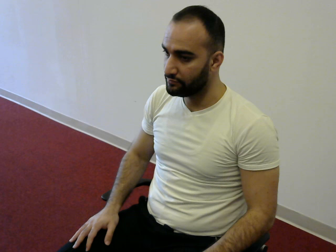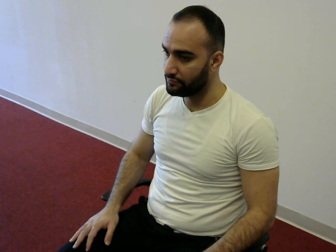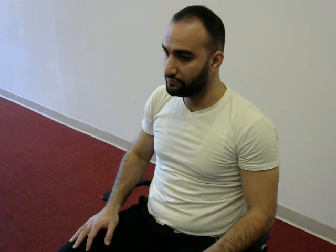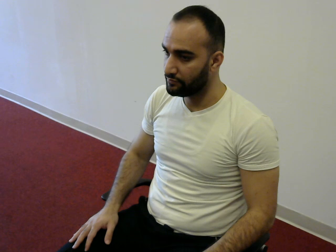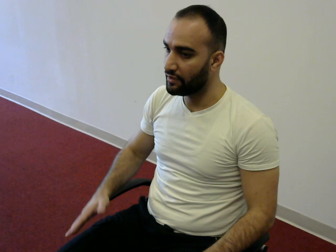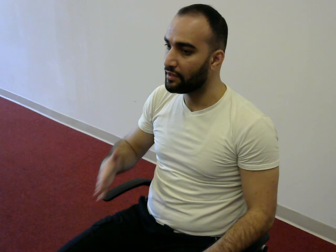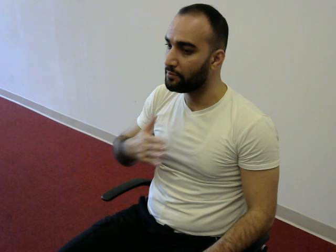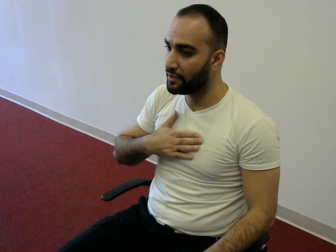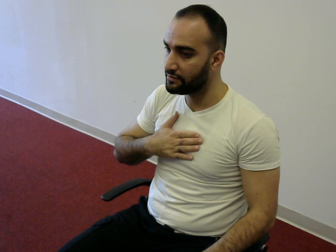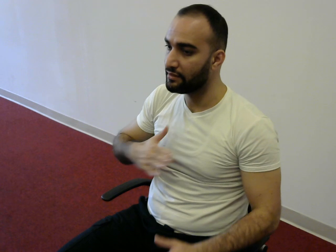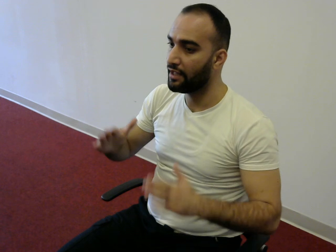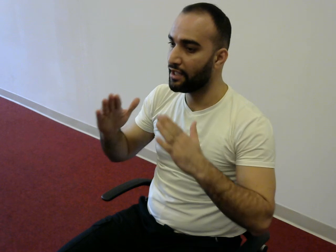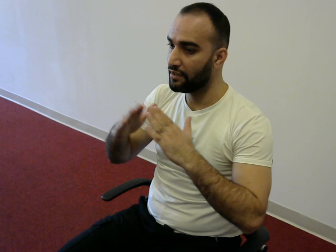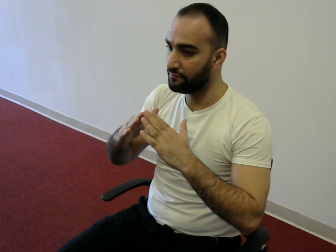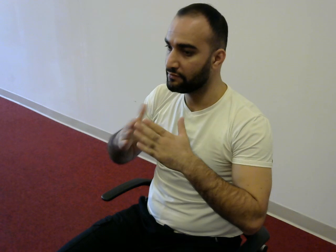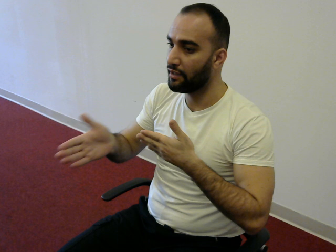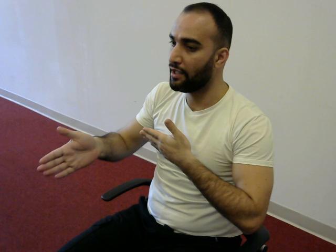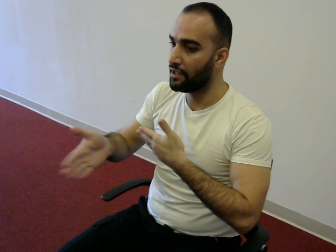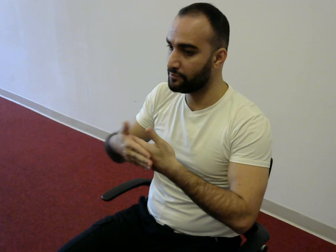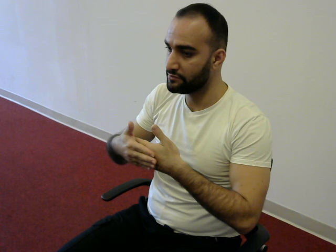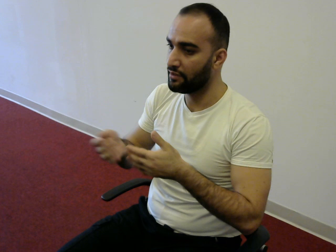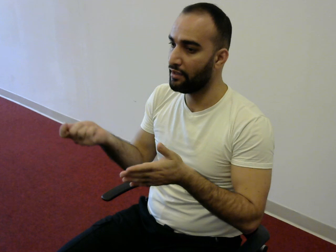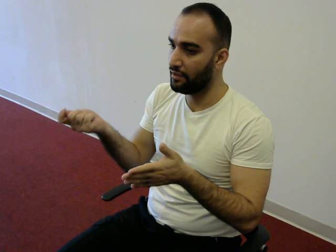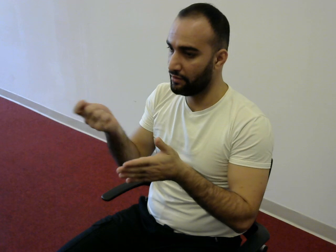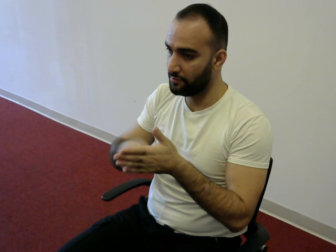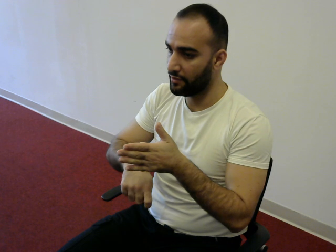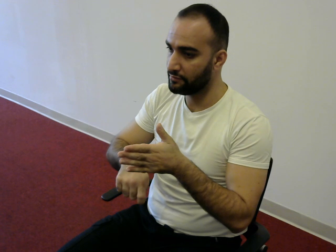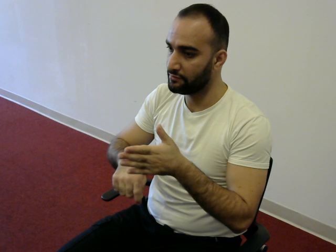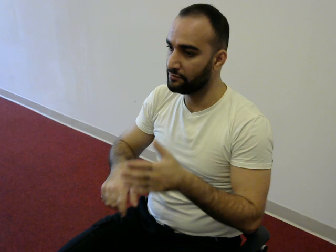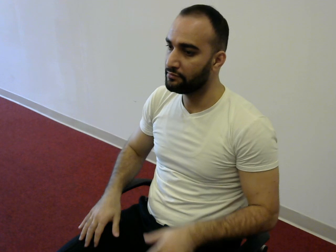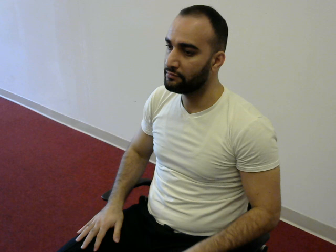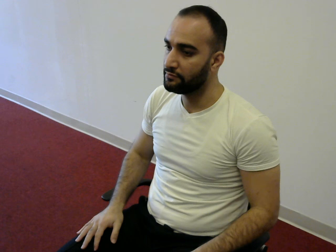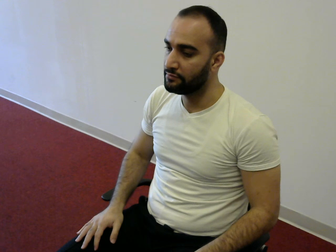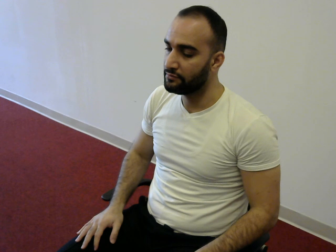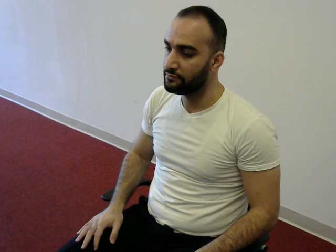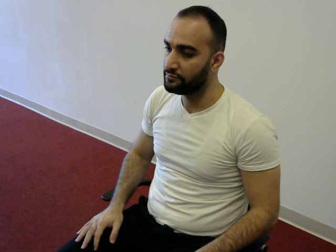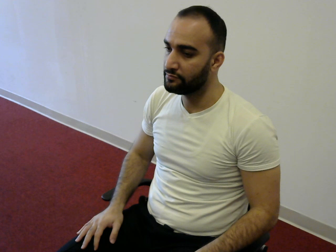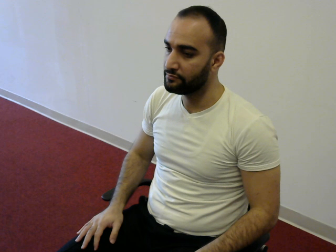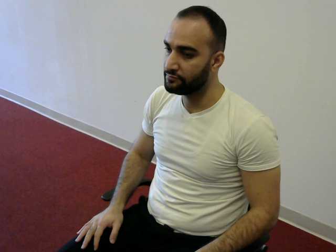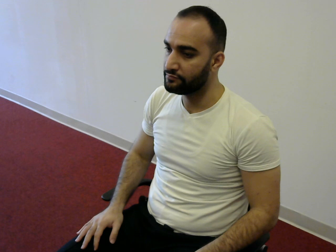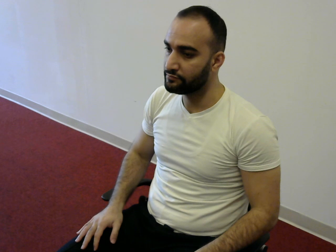Mən evin qapısını bağlamışam